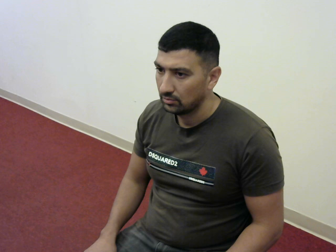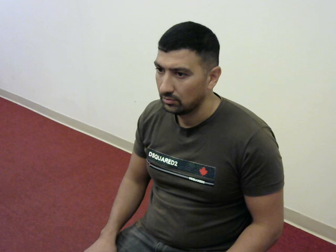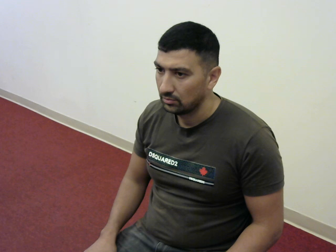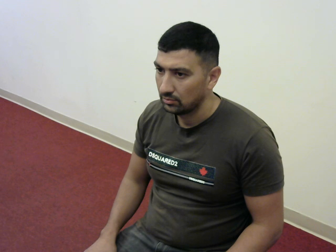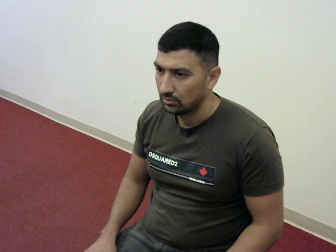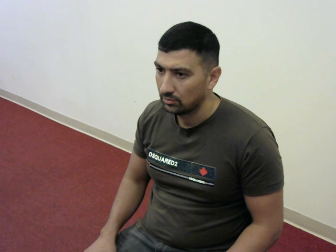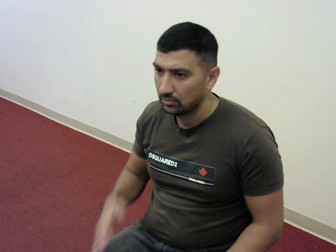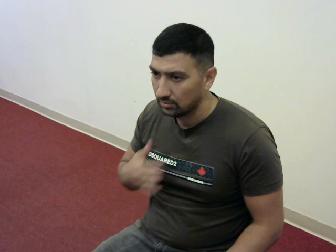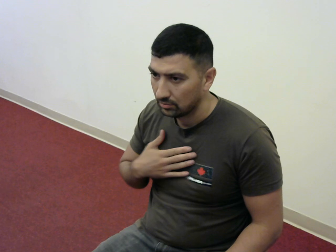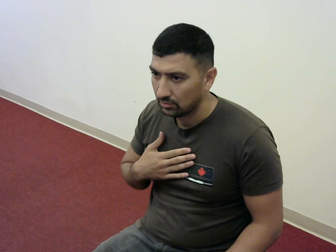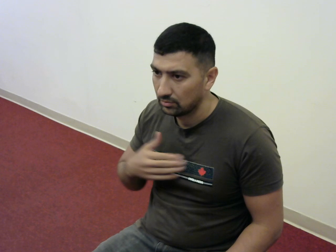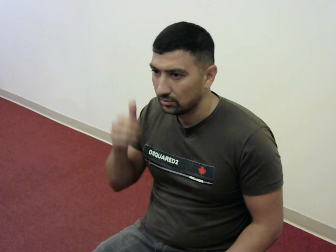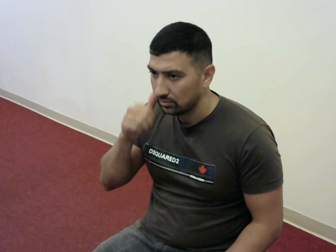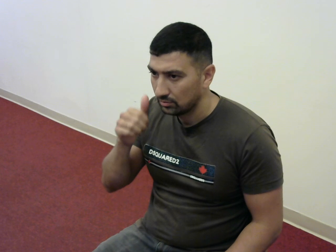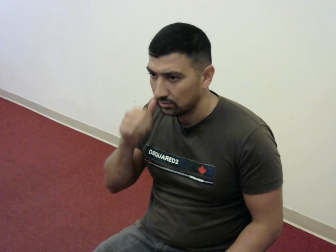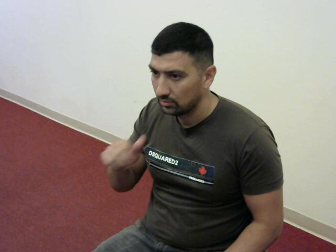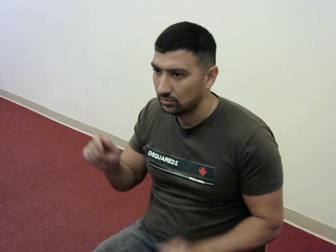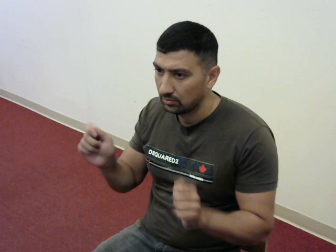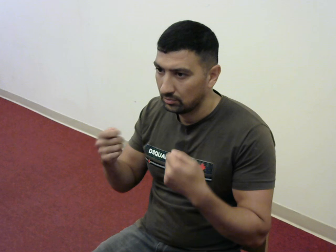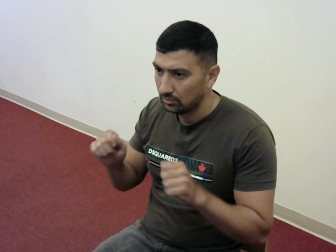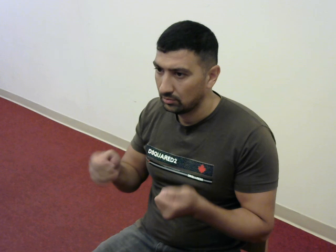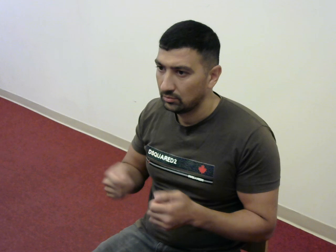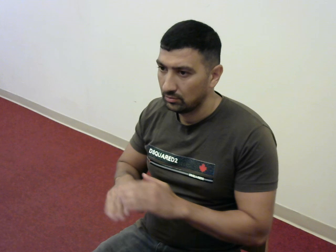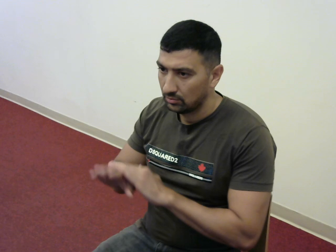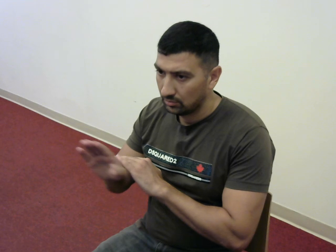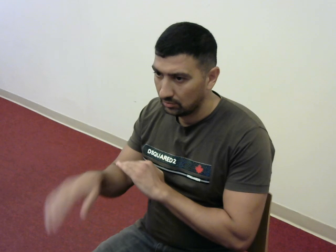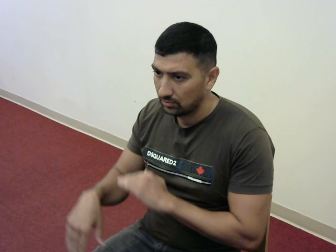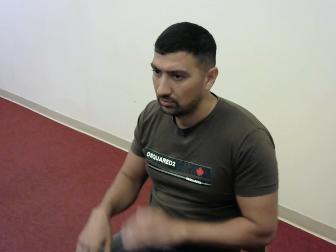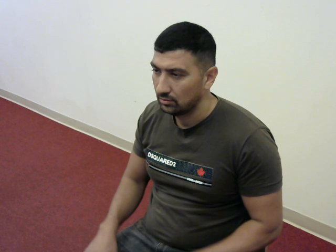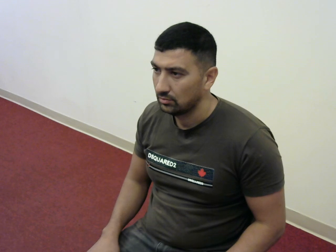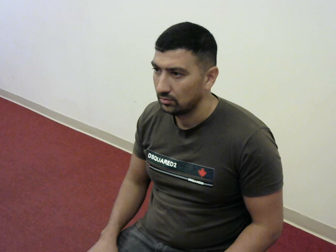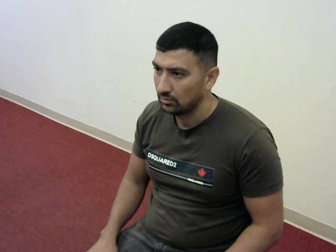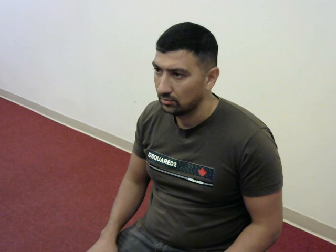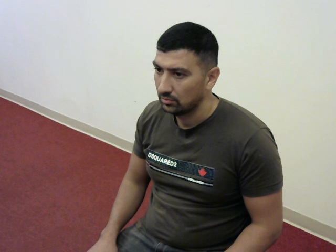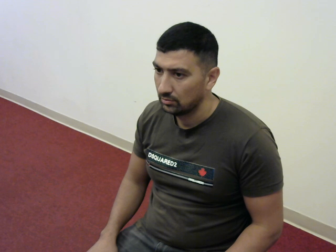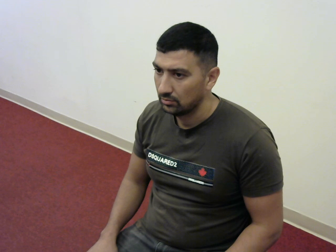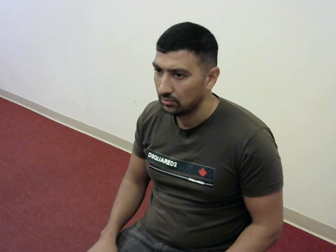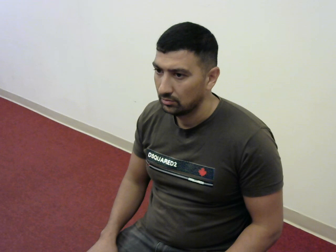Mən sabah toya gedirəm